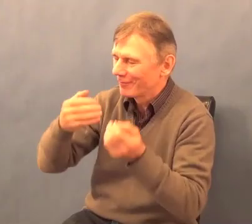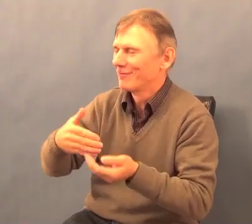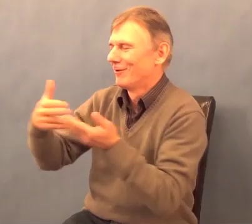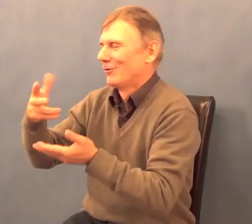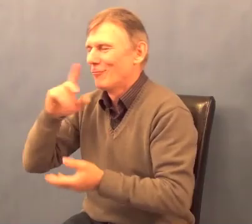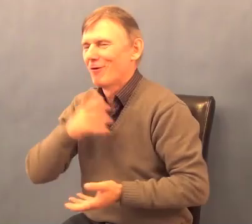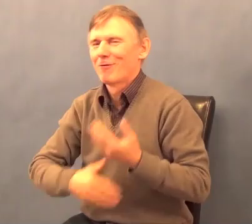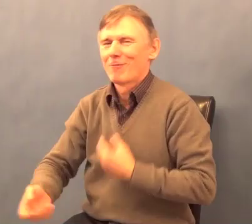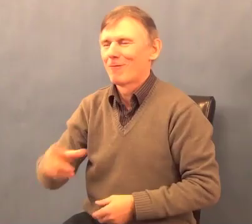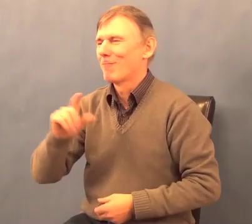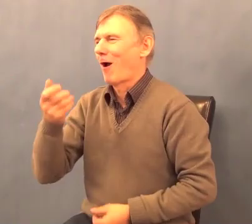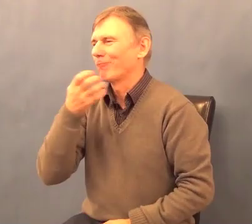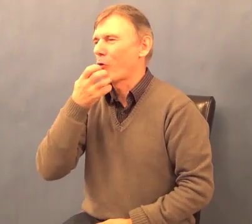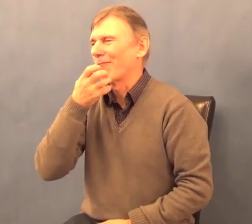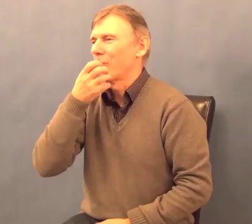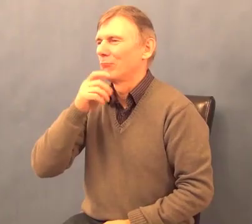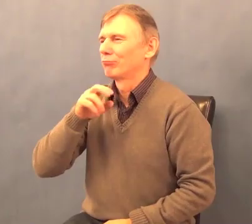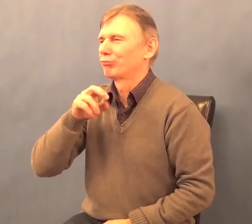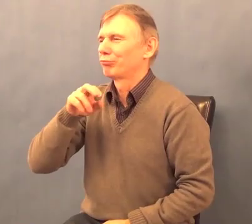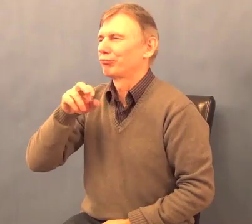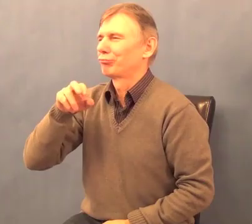Chłopcy byli zadowoleni, odeszli jedząc gruszki.